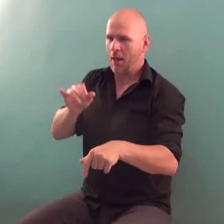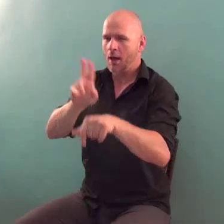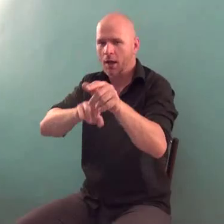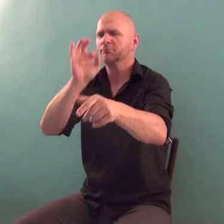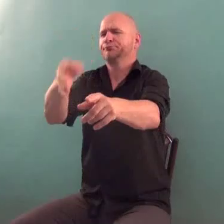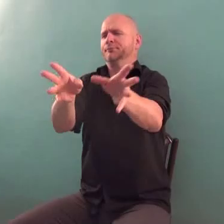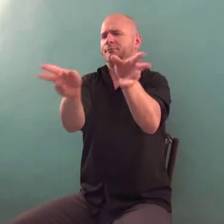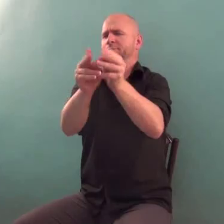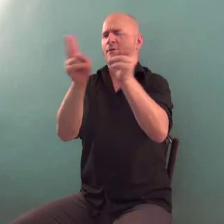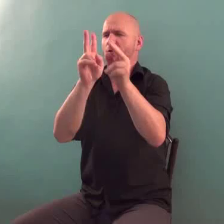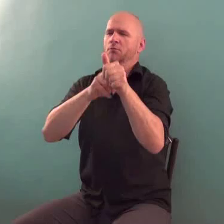Policjant orientuje się, że obaj są w zmowie.